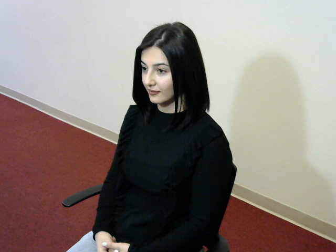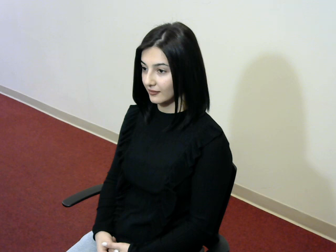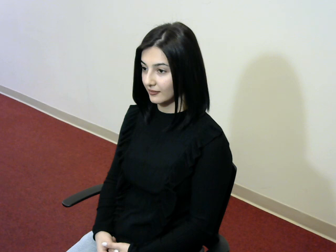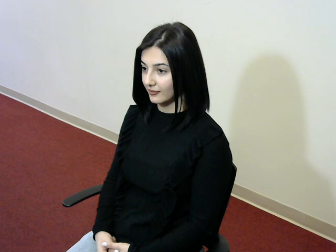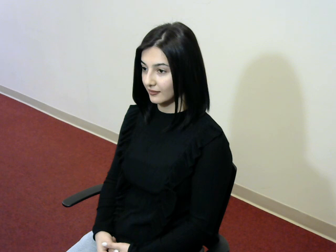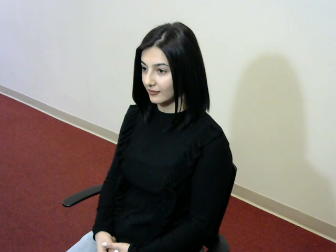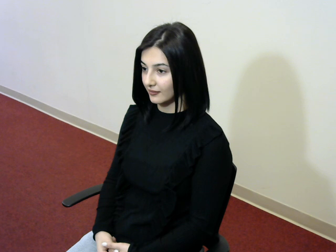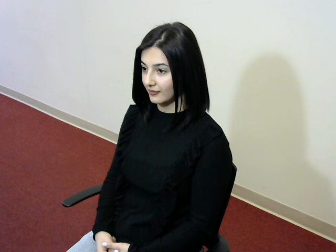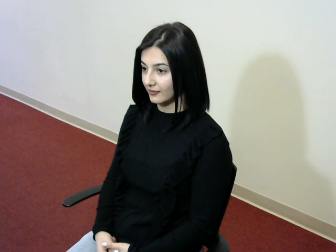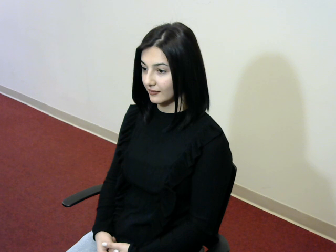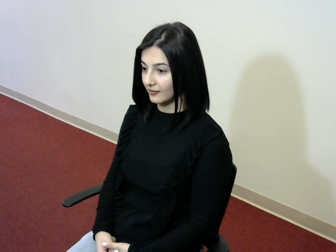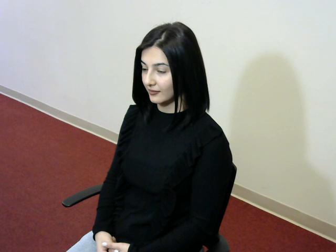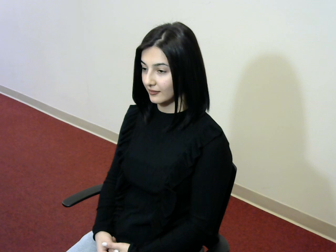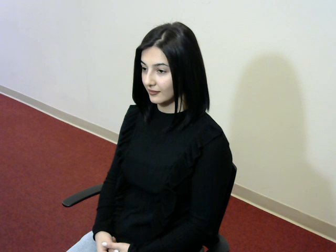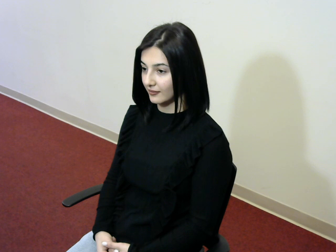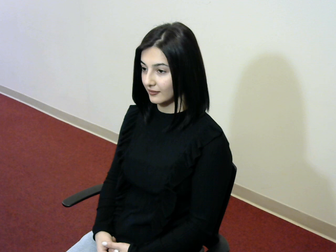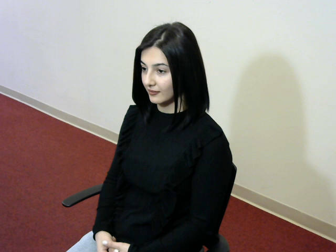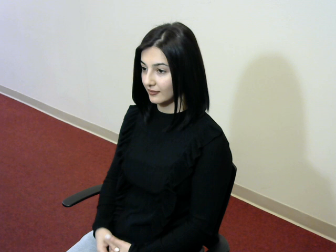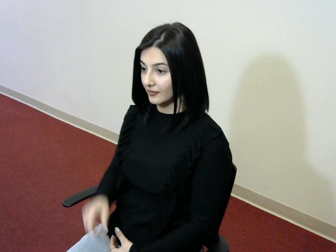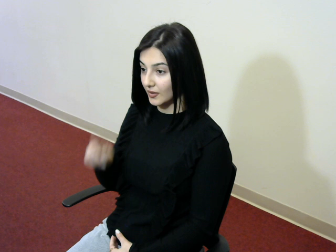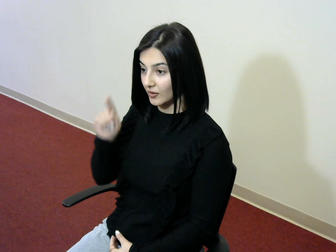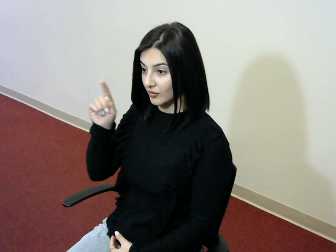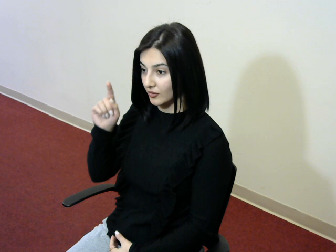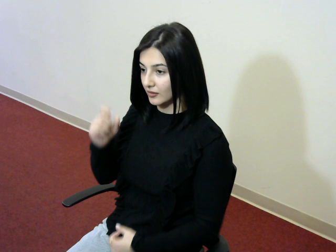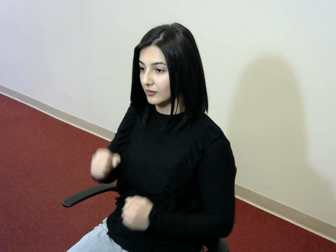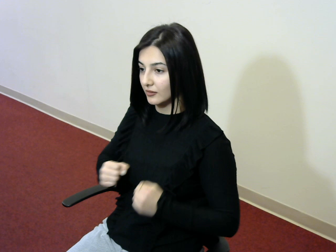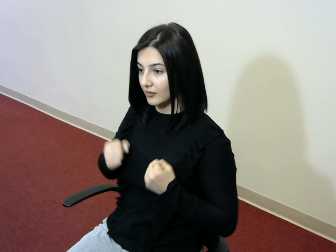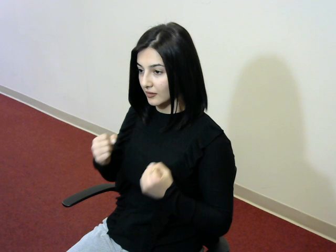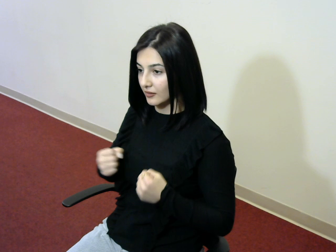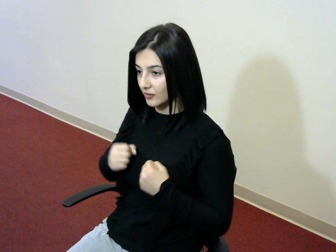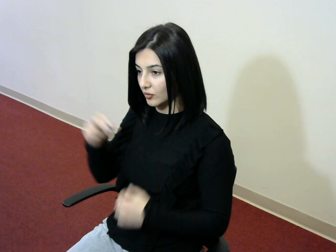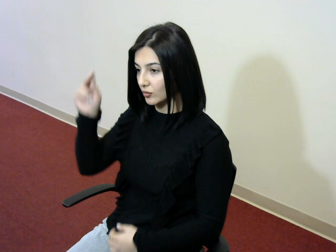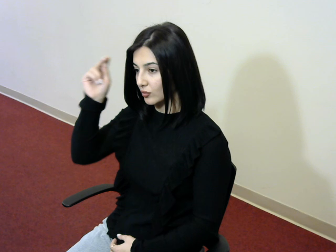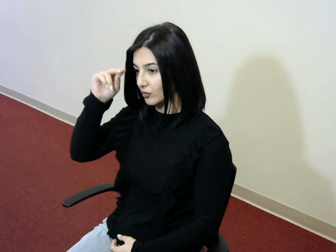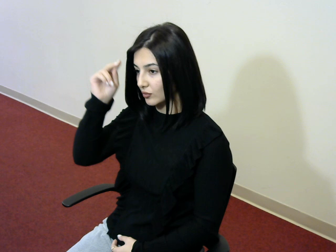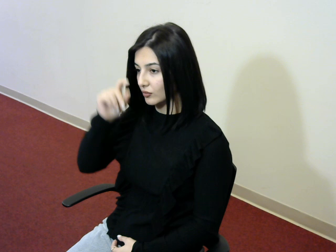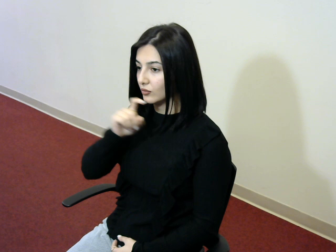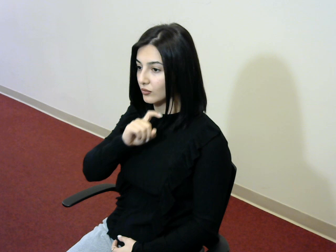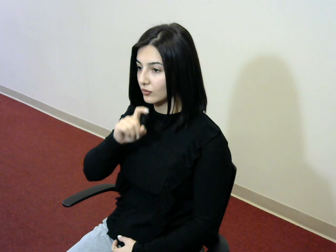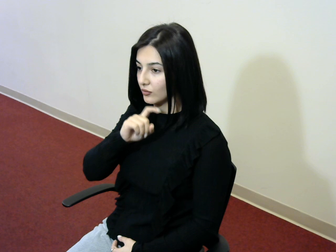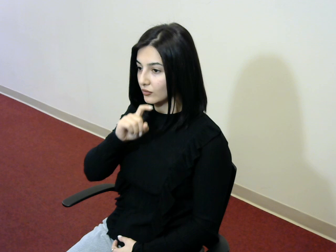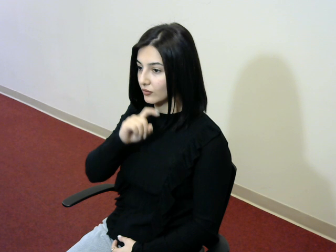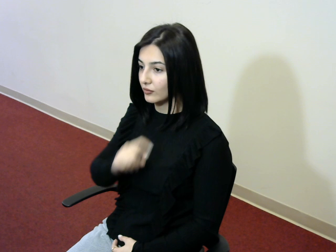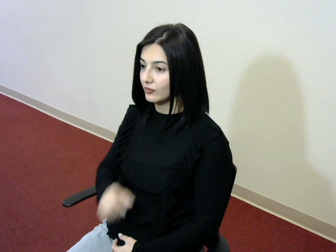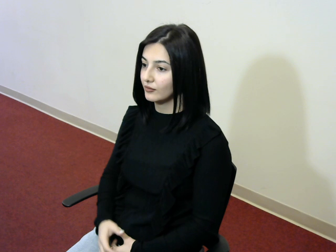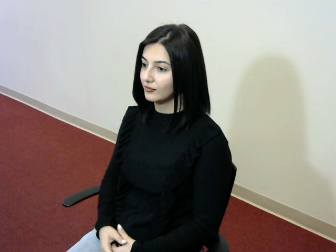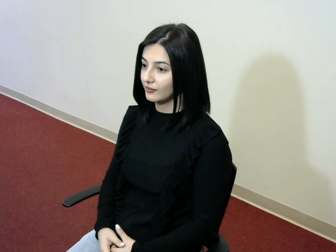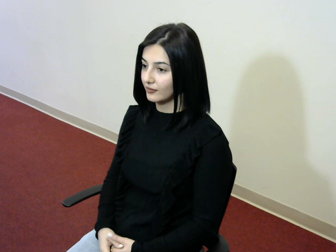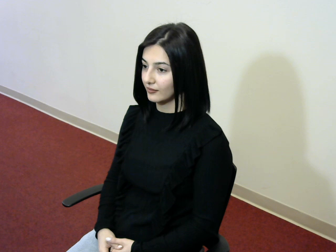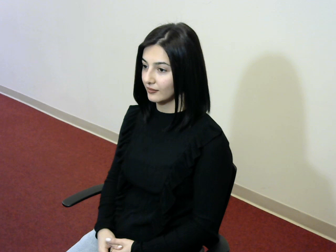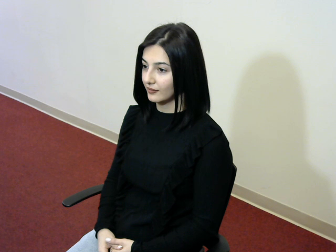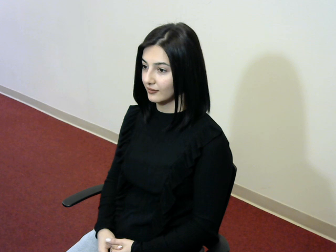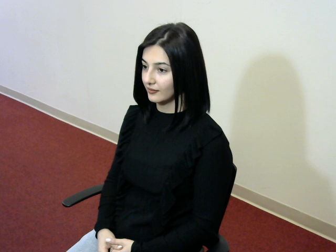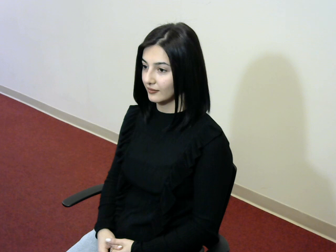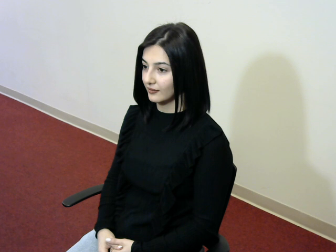O çalışqan şagirddir